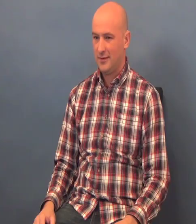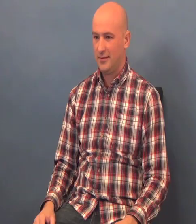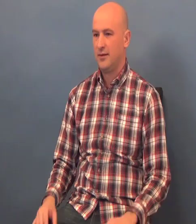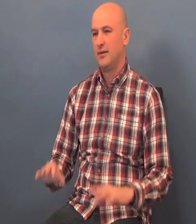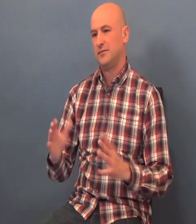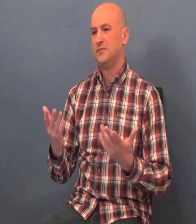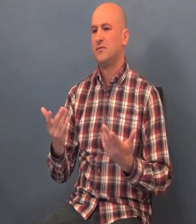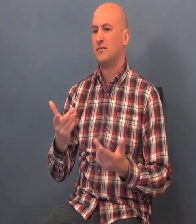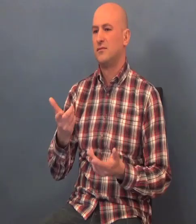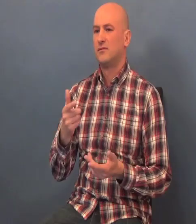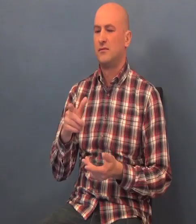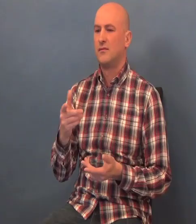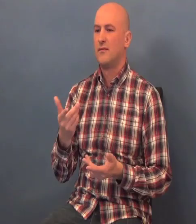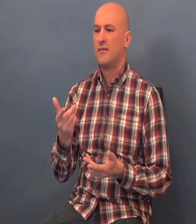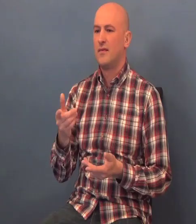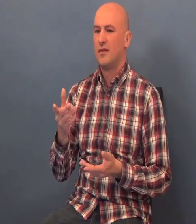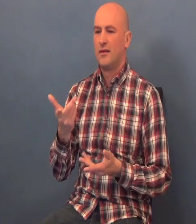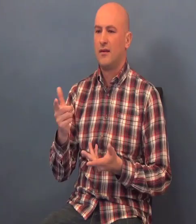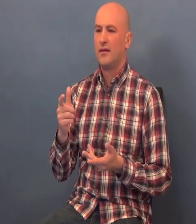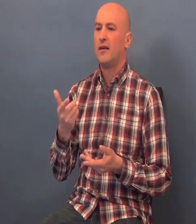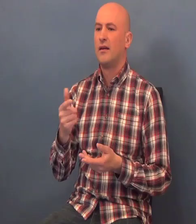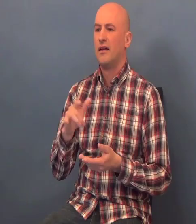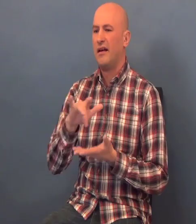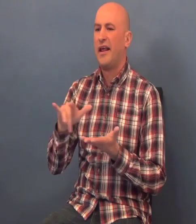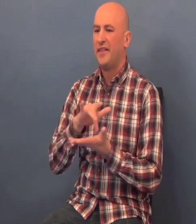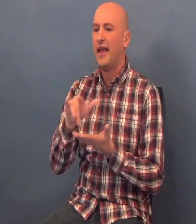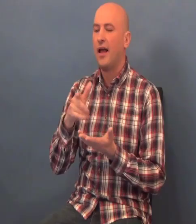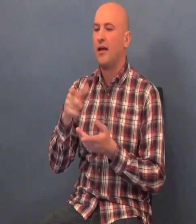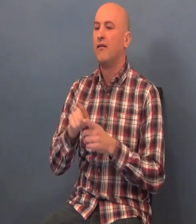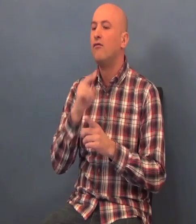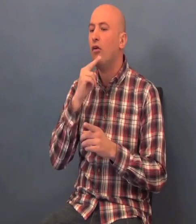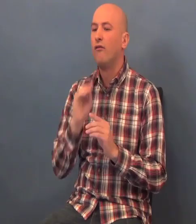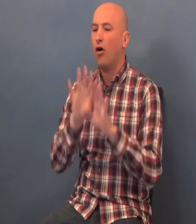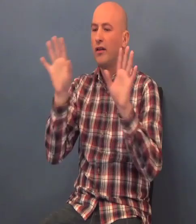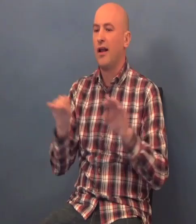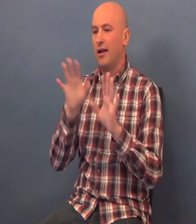Więc... ten rynek, z fontanną.